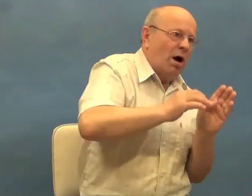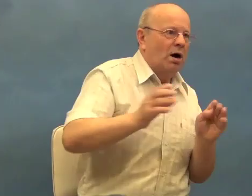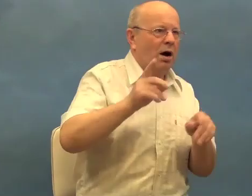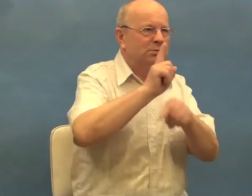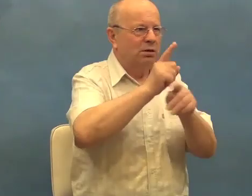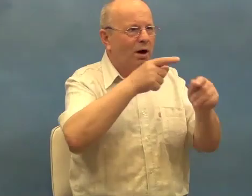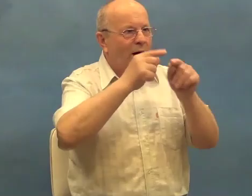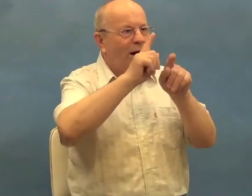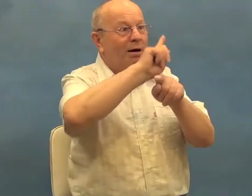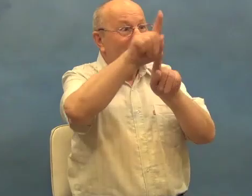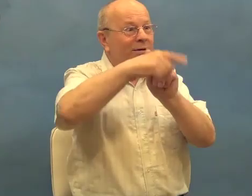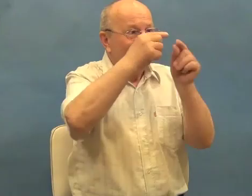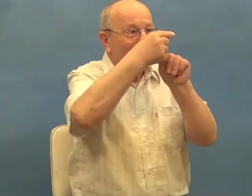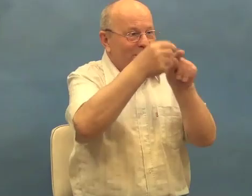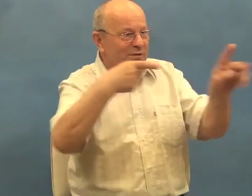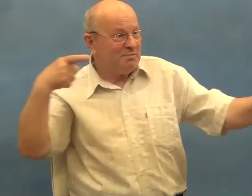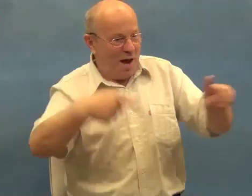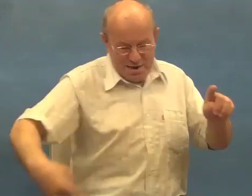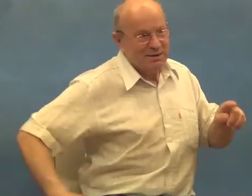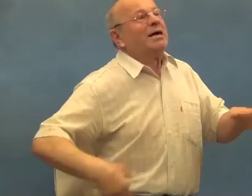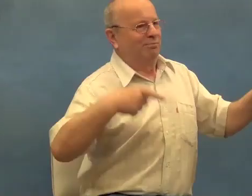Budzik strzela w jego tyłek wskazówką.